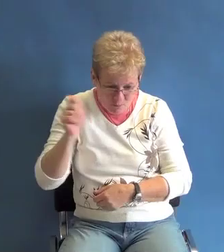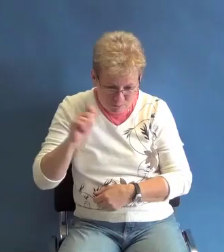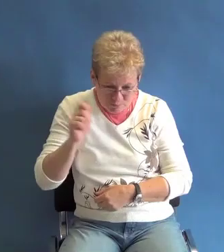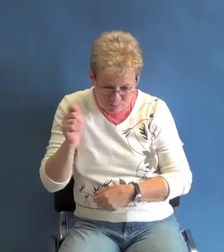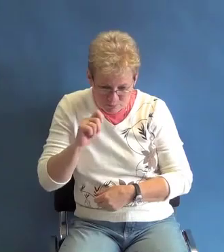Wstać, spać.